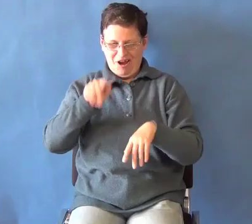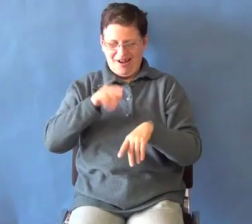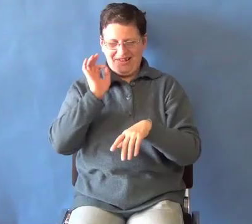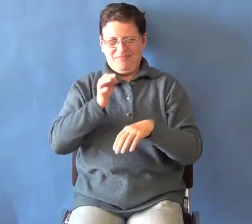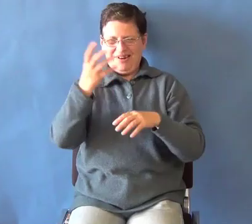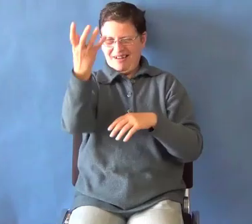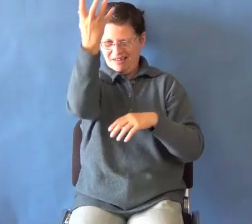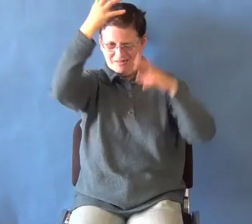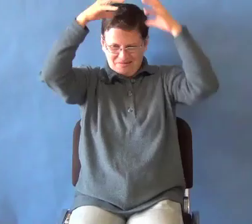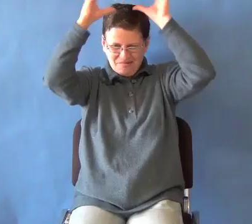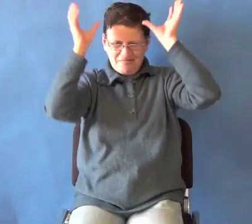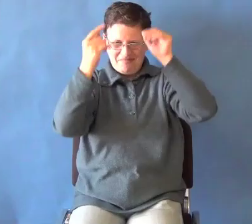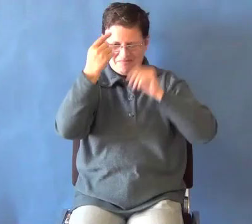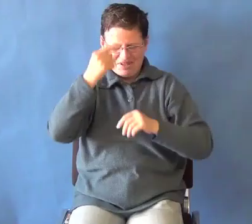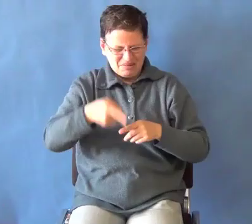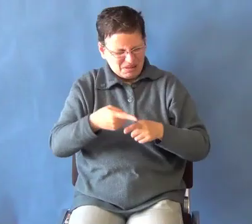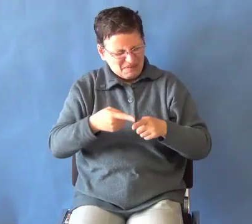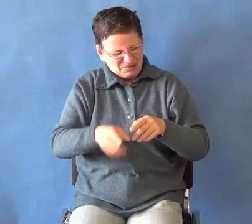Dobrze, można postawić na głowie dużą kulę.